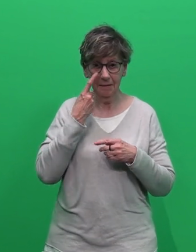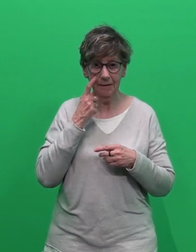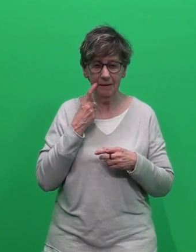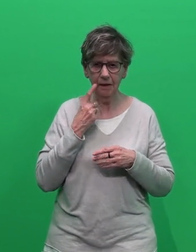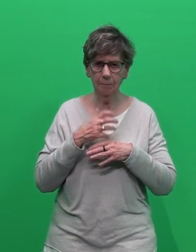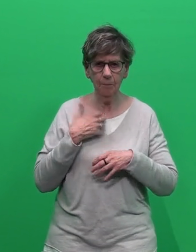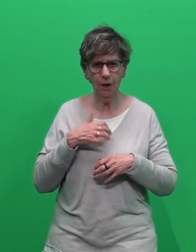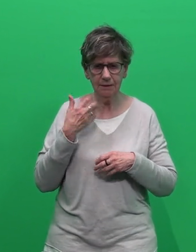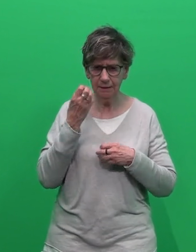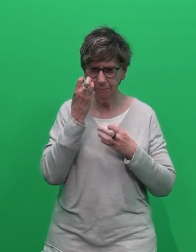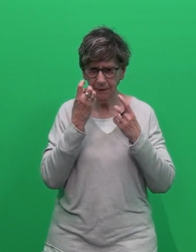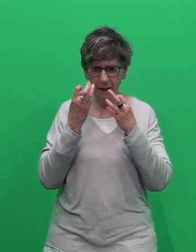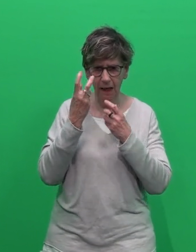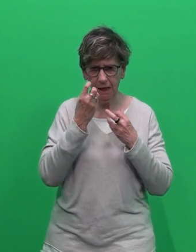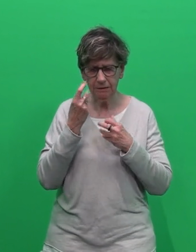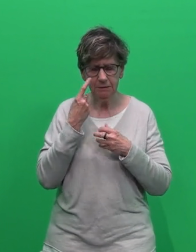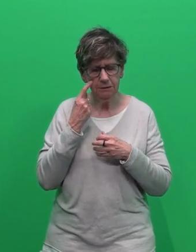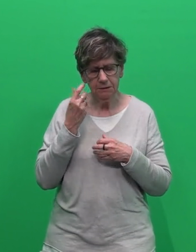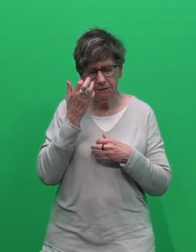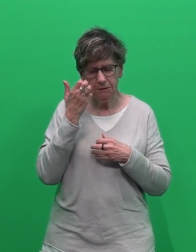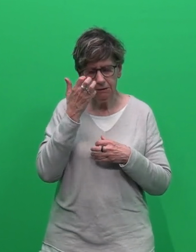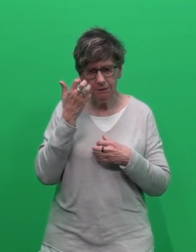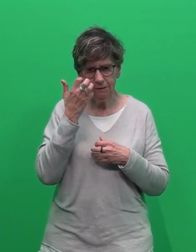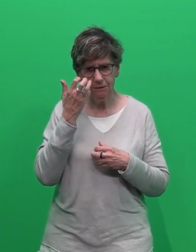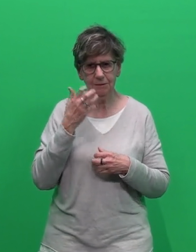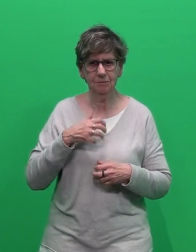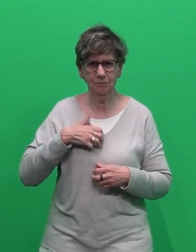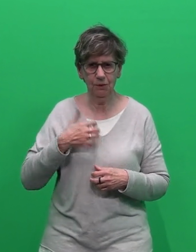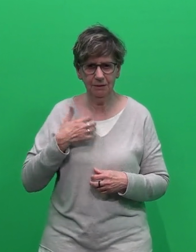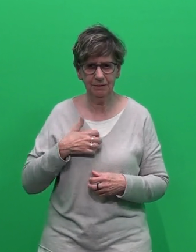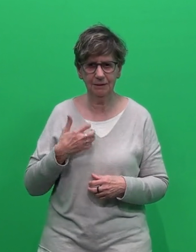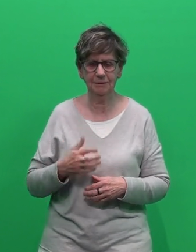Quan em plora l'ull em molesta, m'escou i em pica, em molesta.